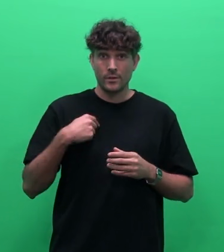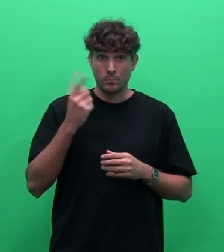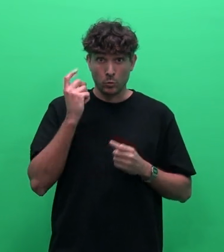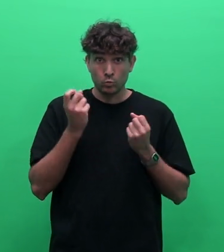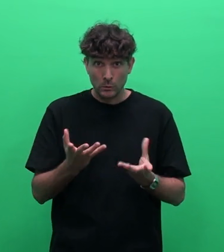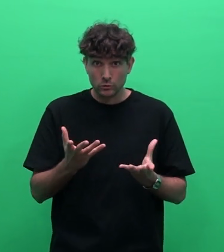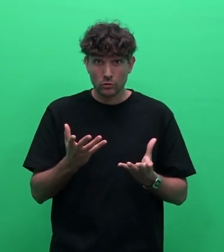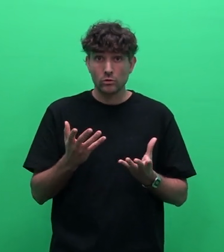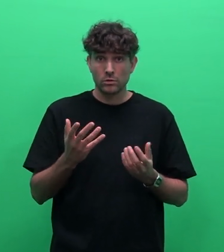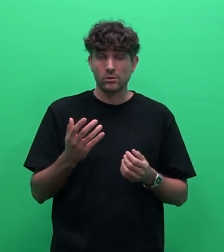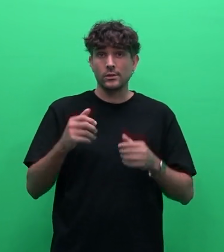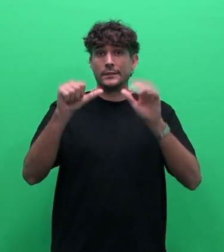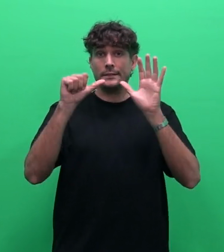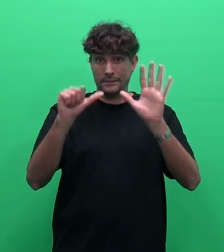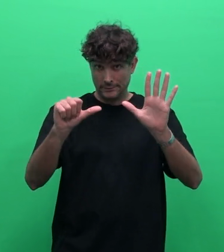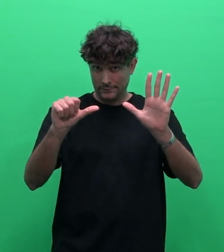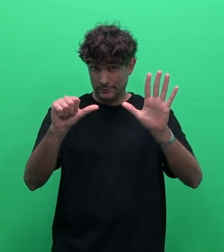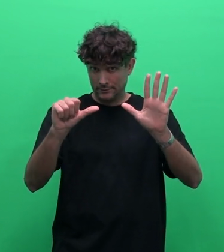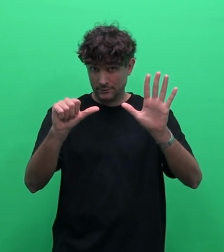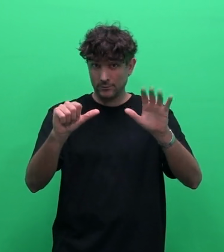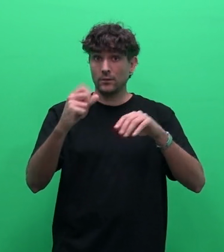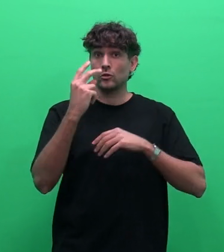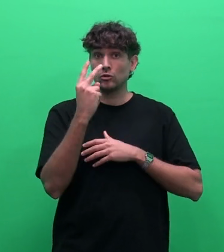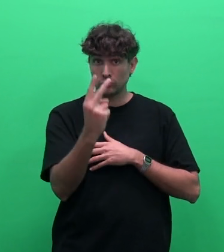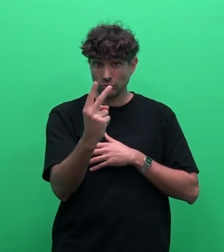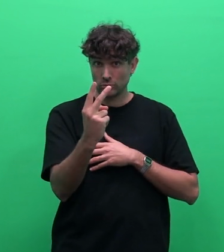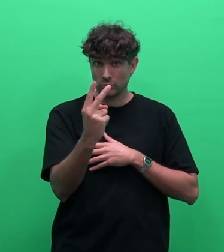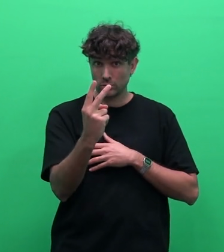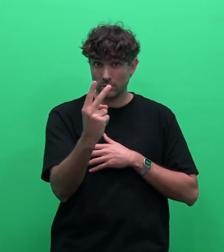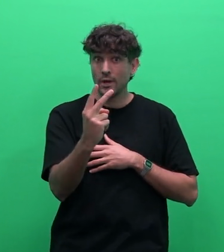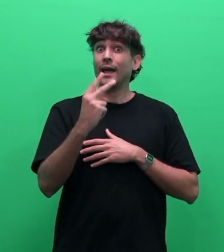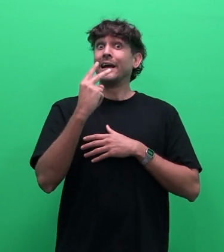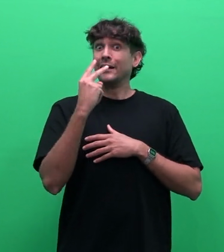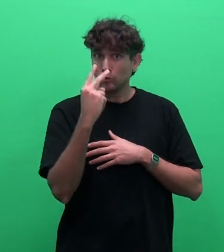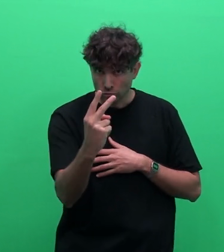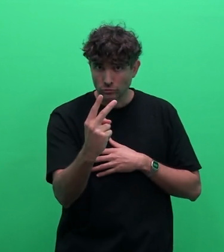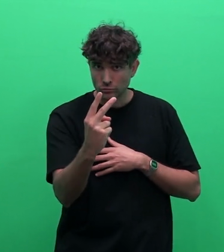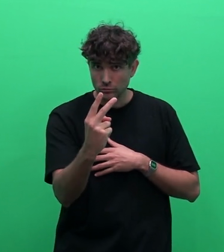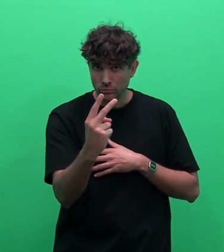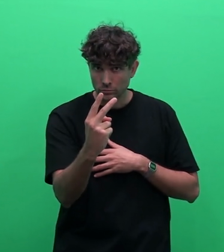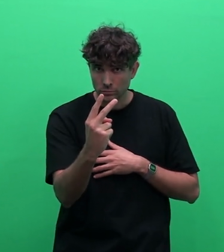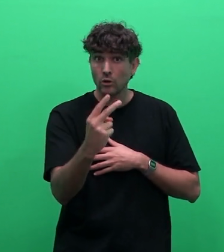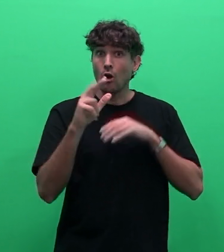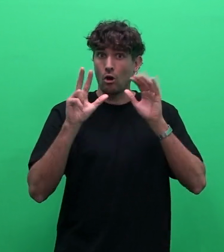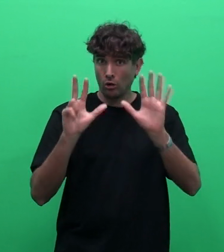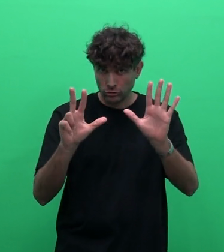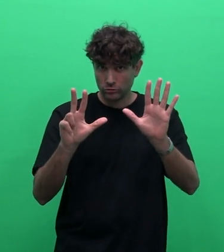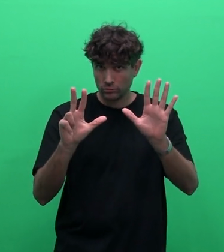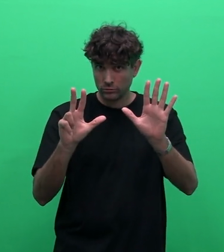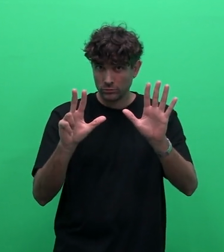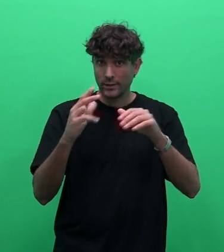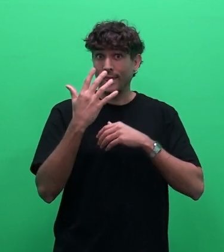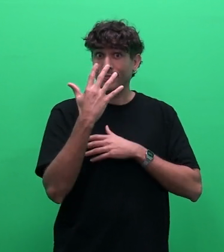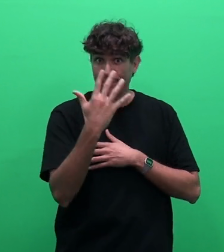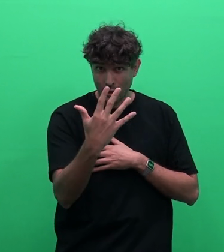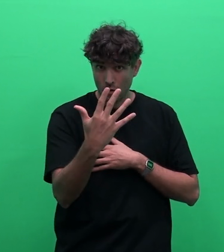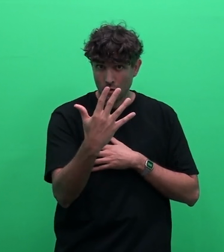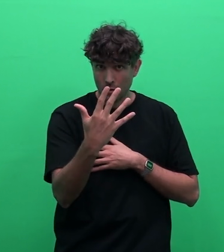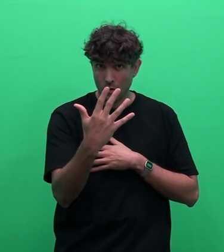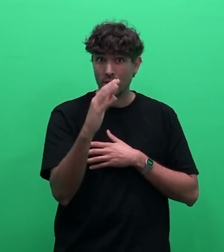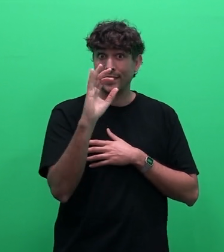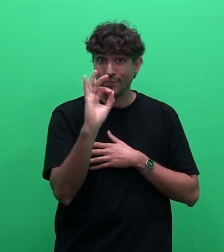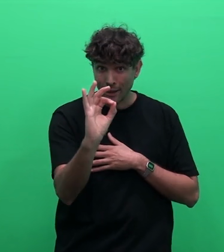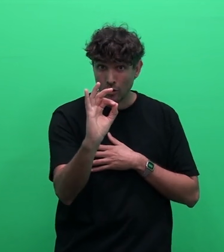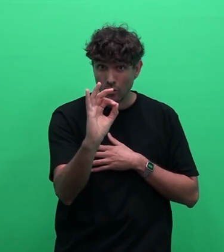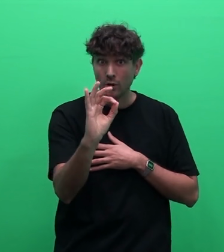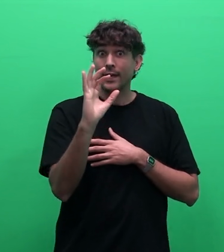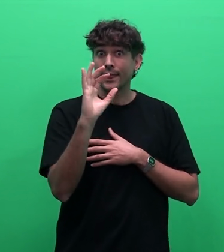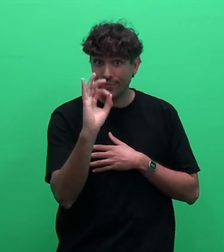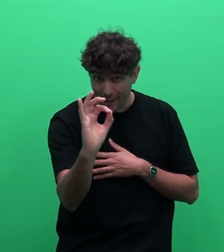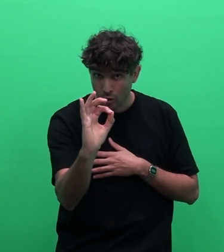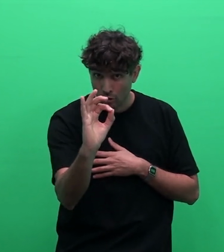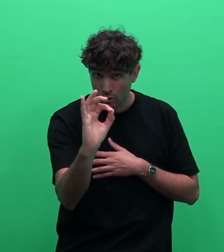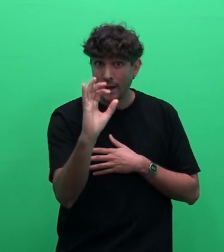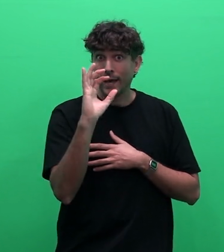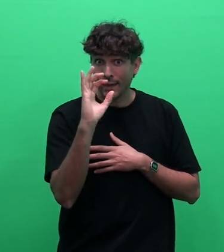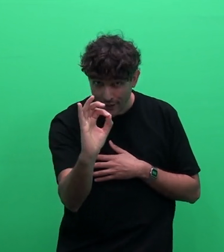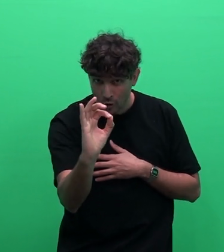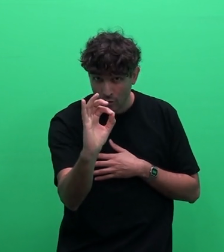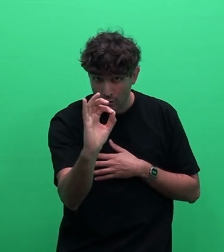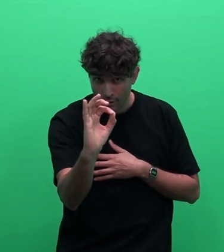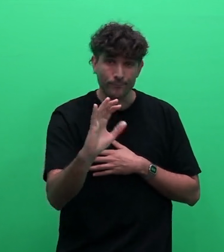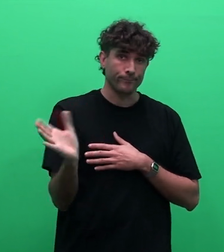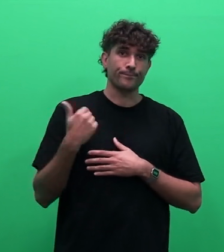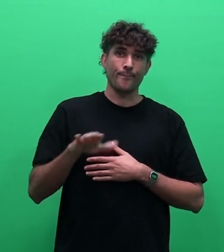El meu número de mòbil és el sis dos dos vuit cinc zero zero zero, ja està.